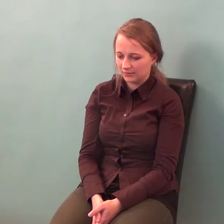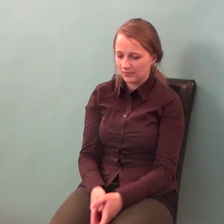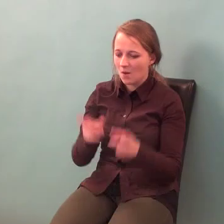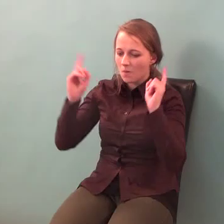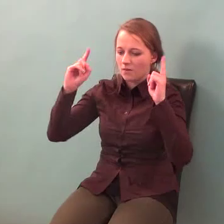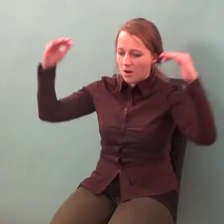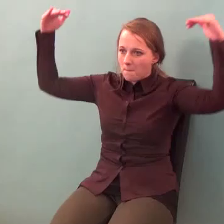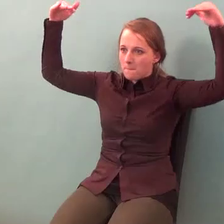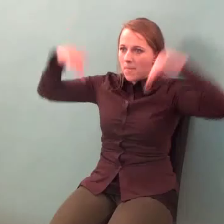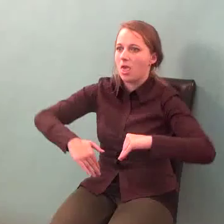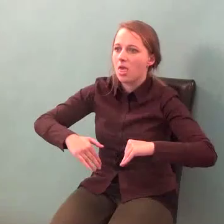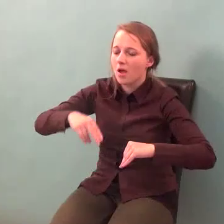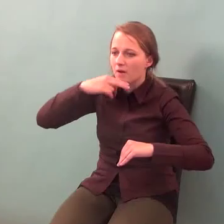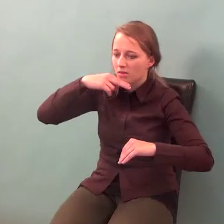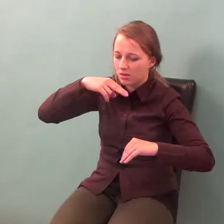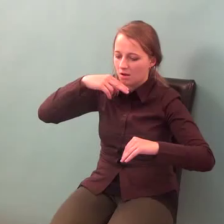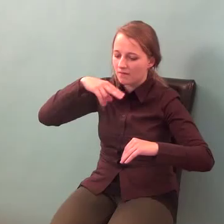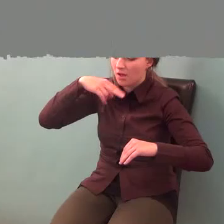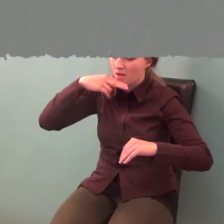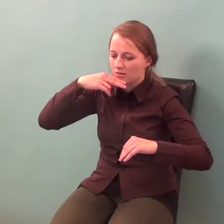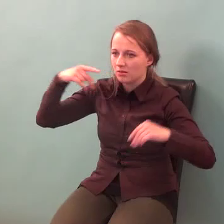Uwaga, dół z wodą.